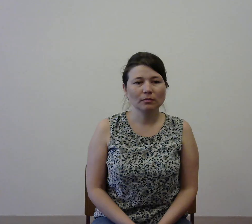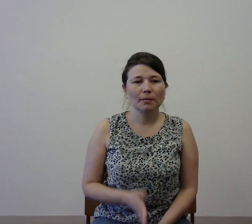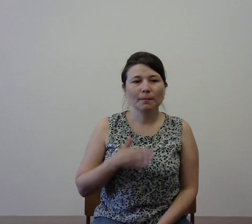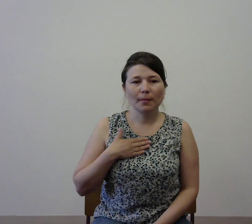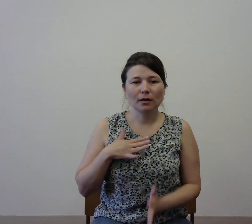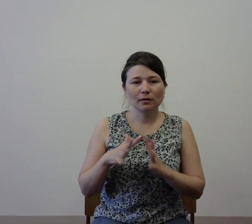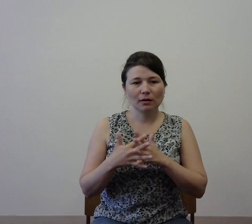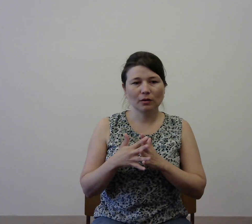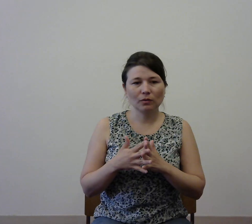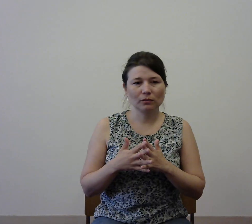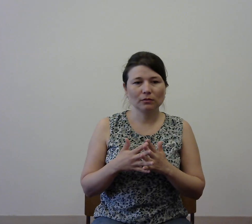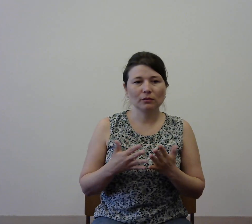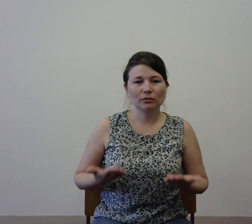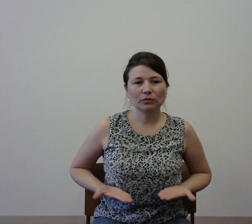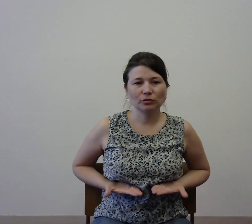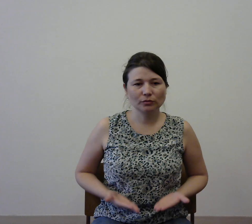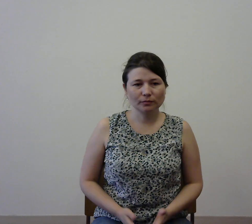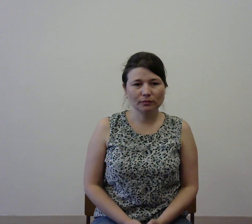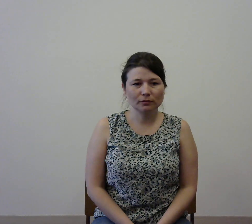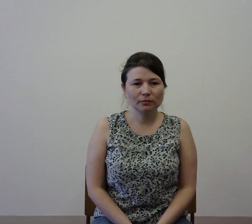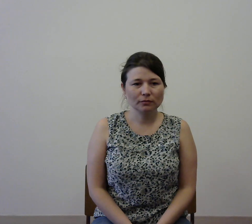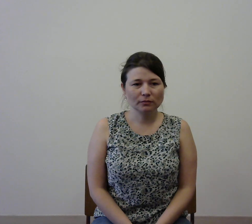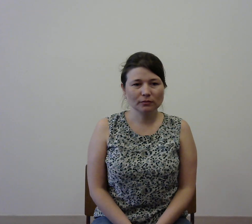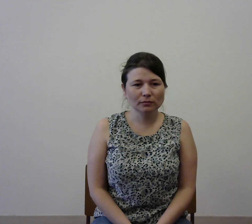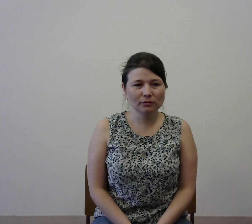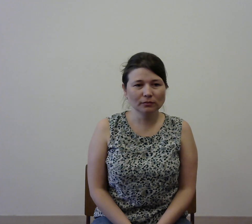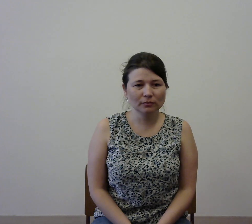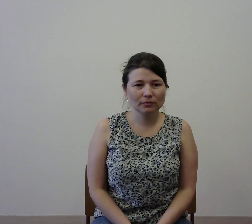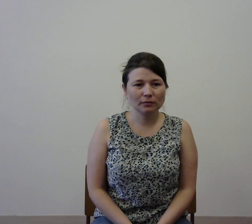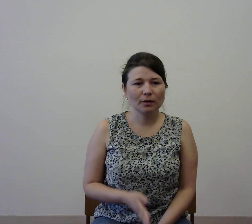Mən rayonda yaşayıram